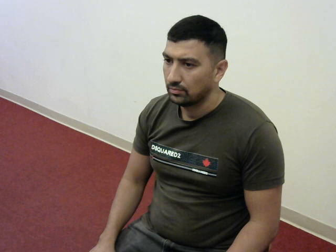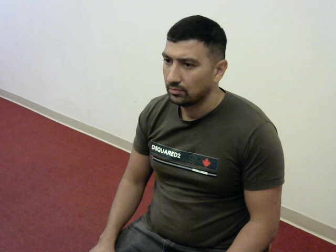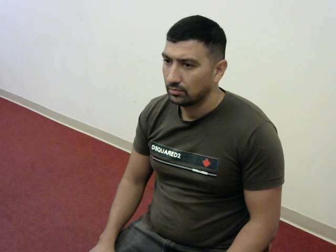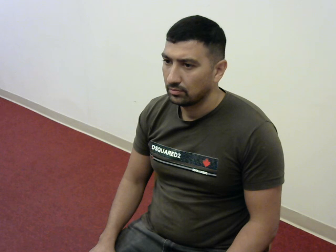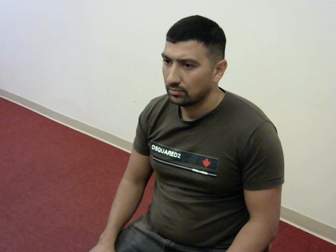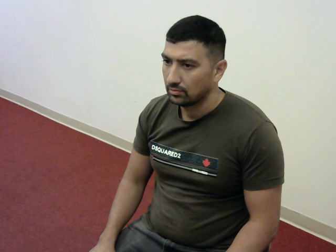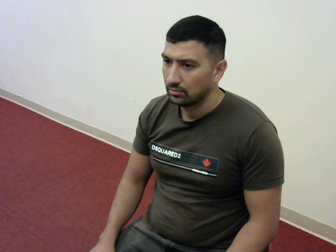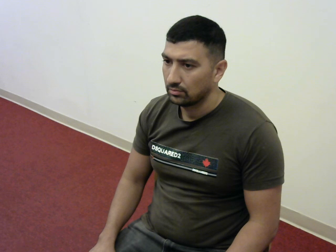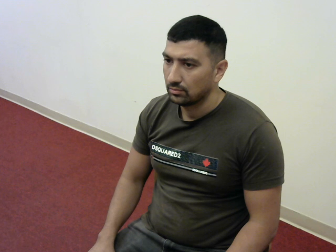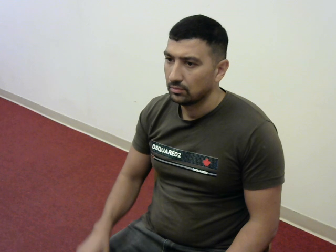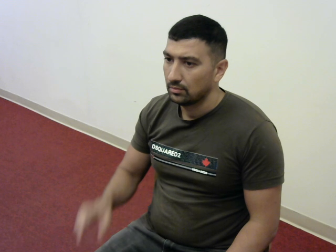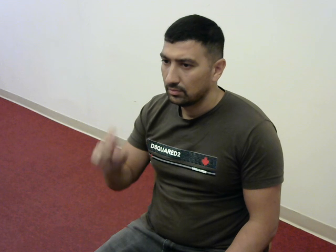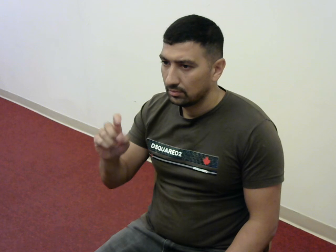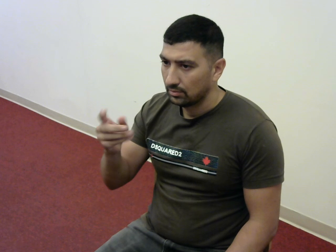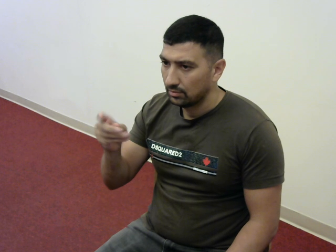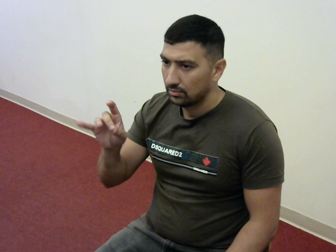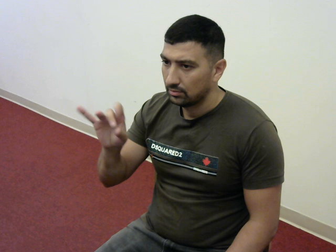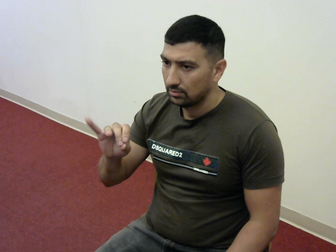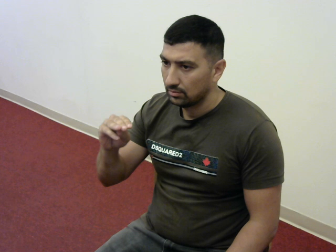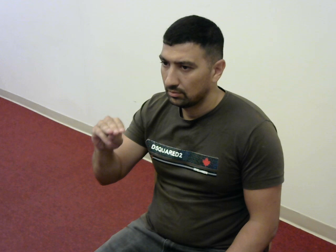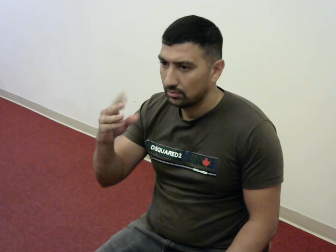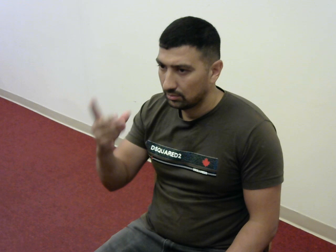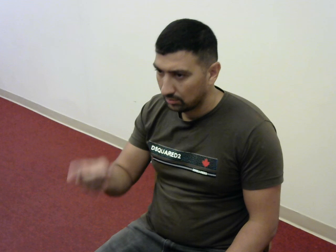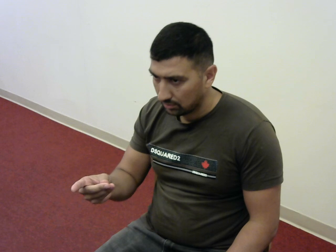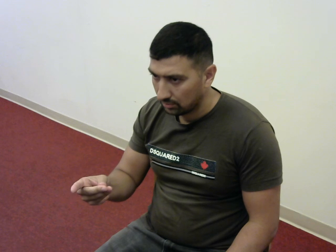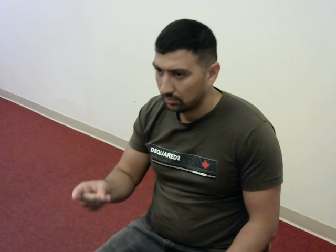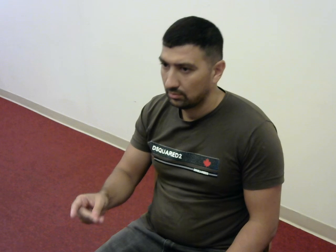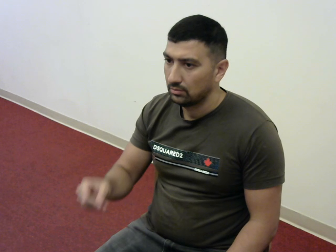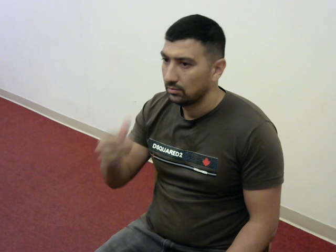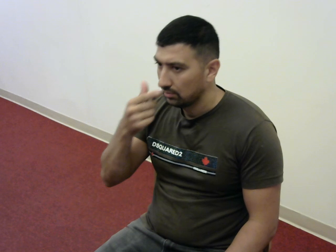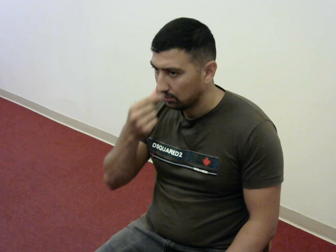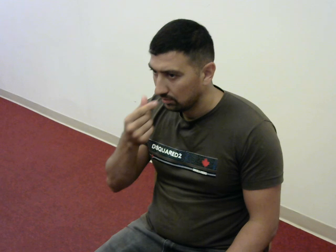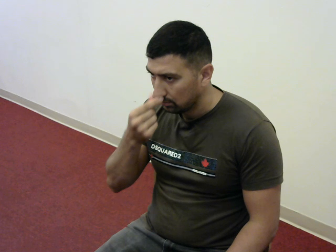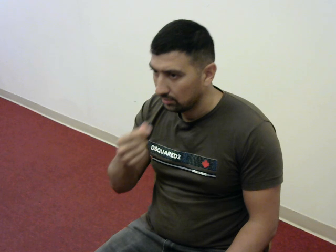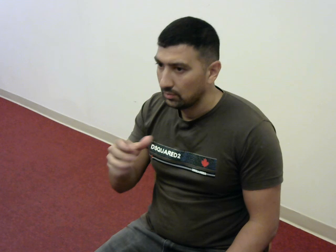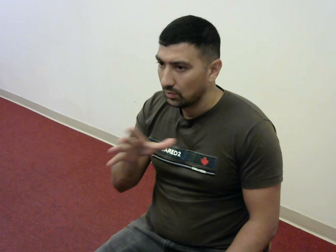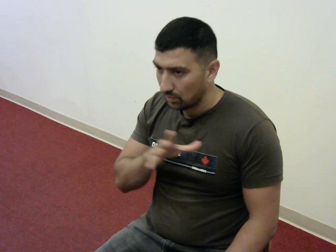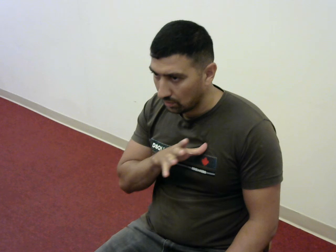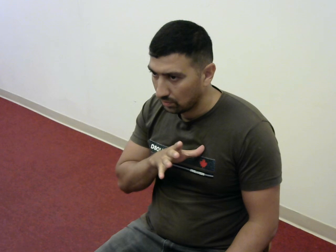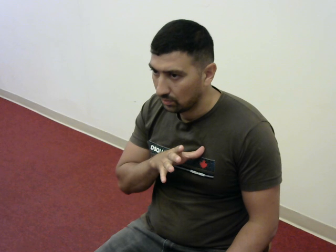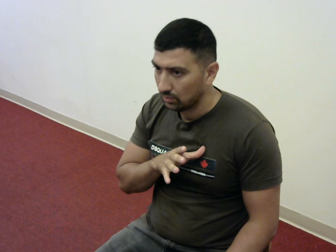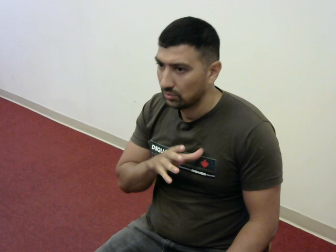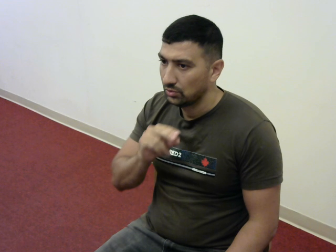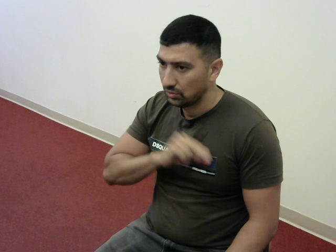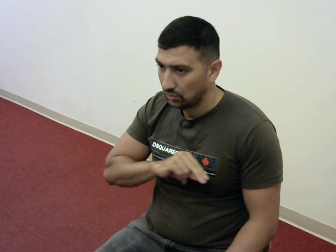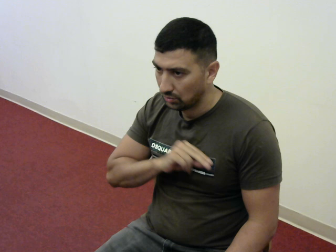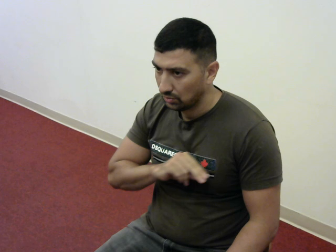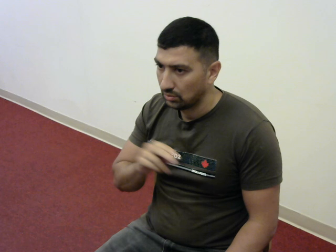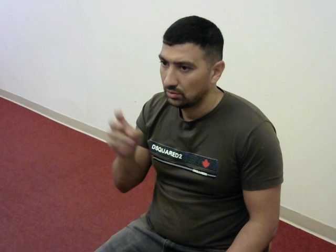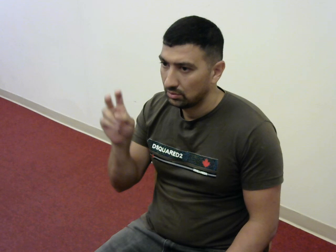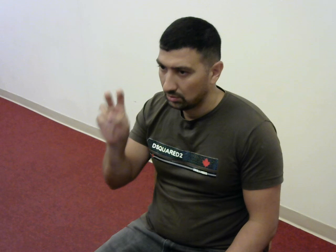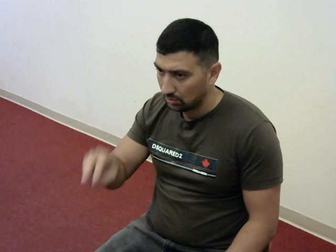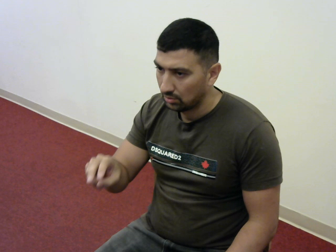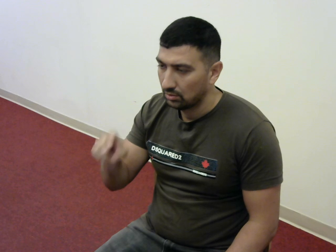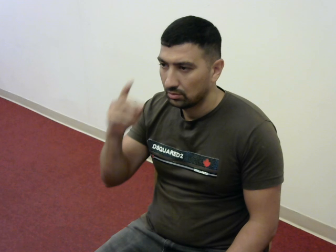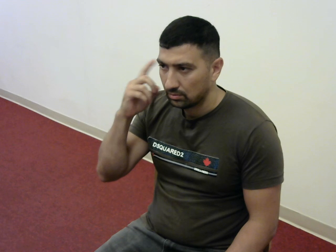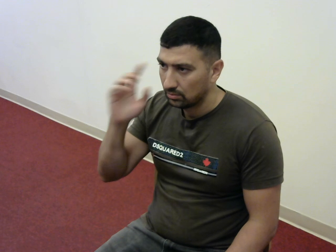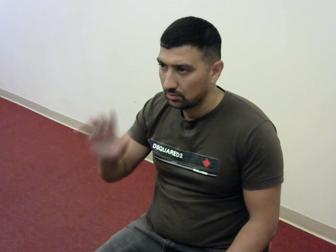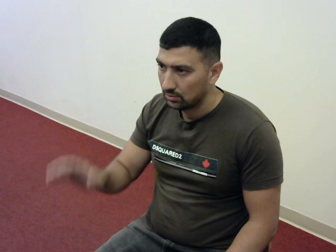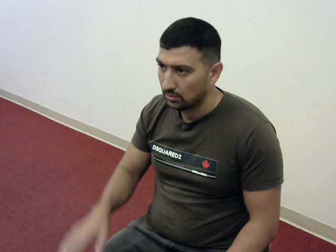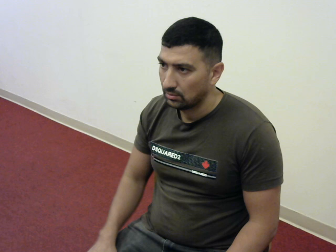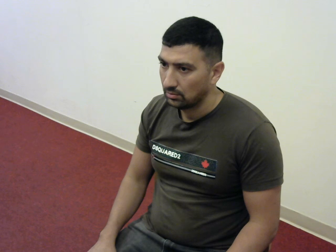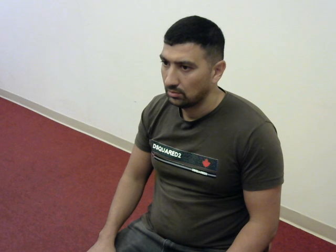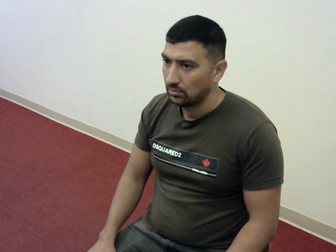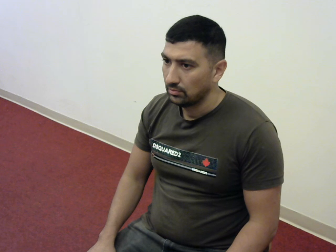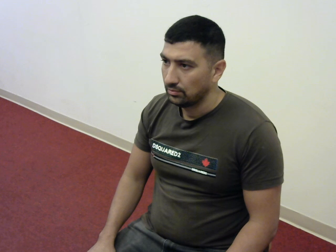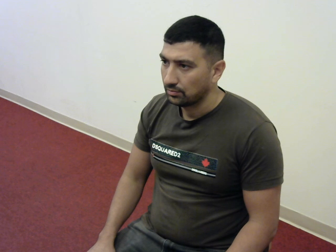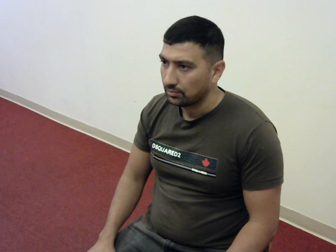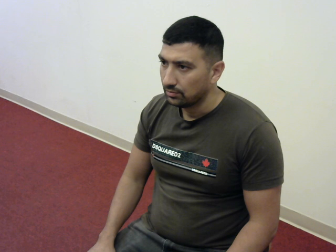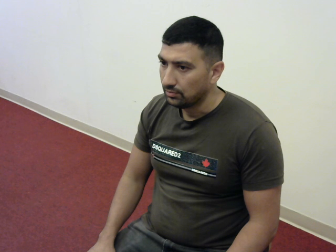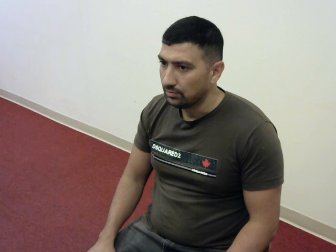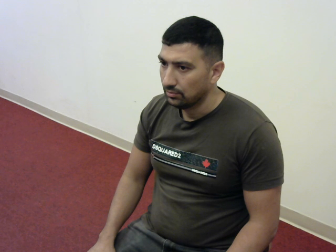Zərifə qrip olub, işə gələ bilmir